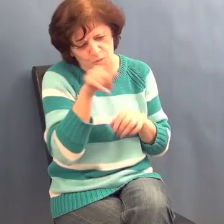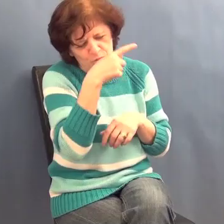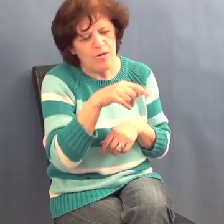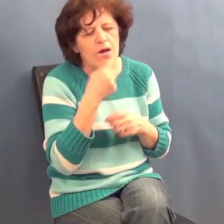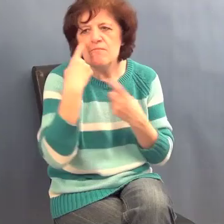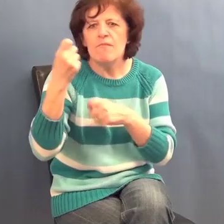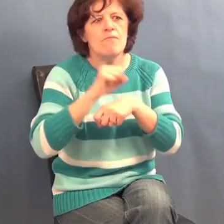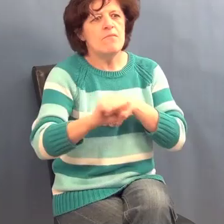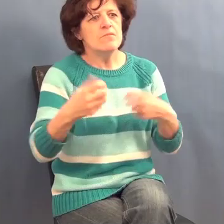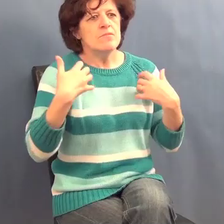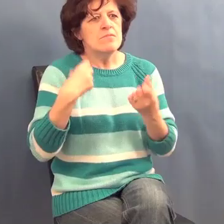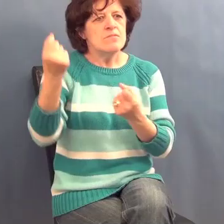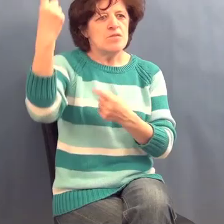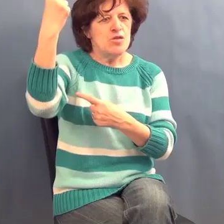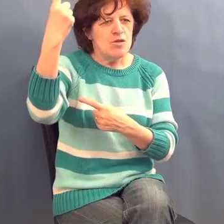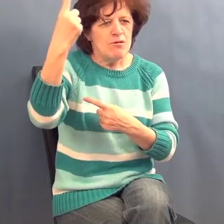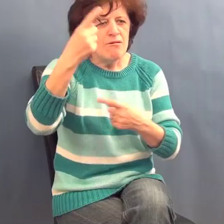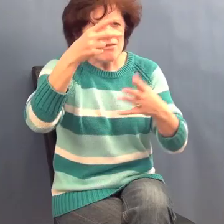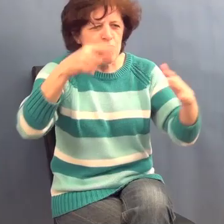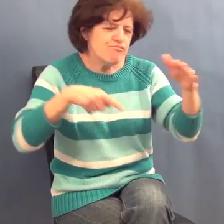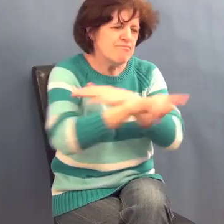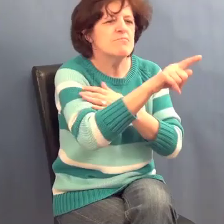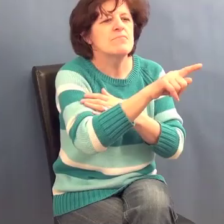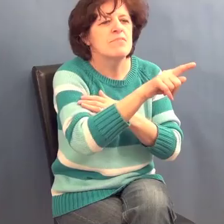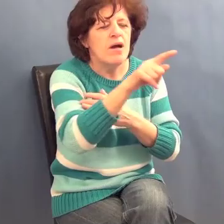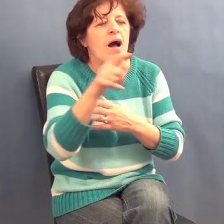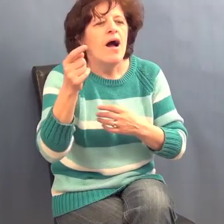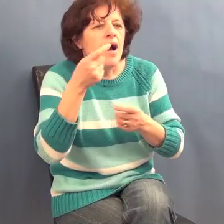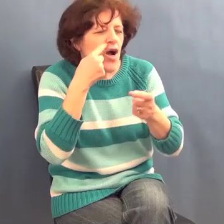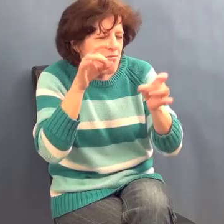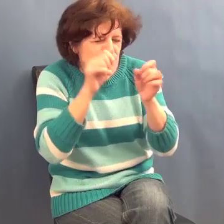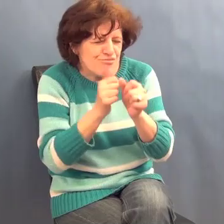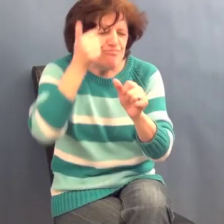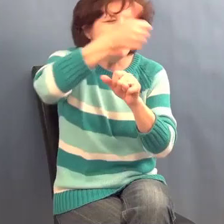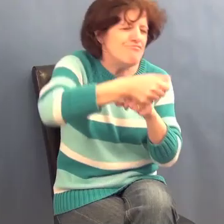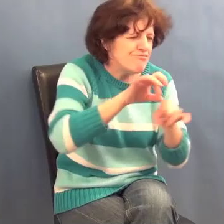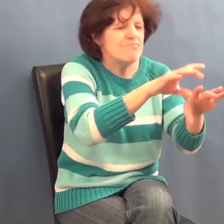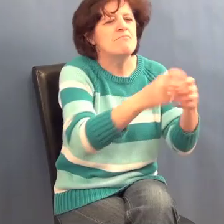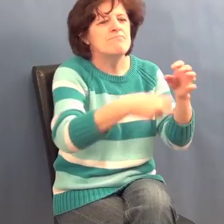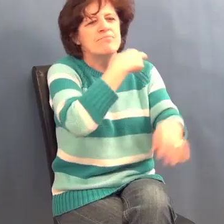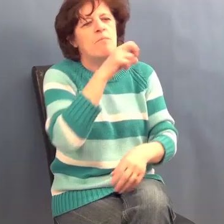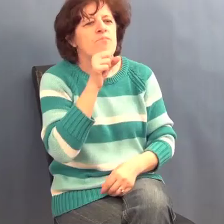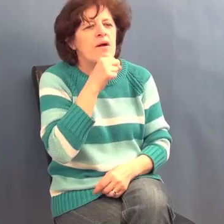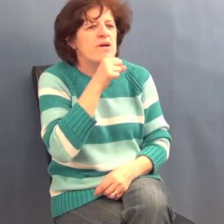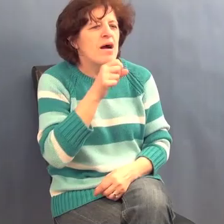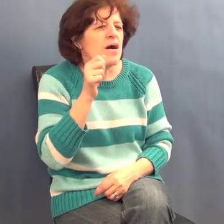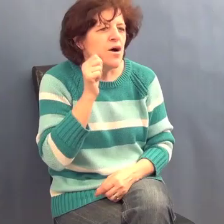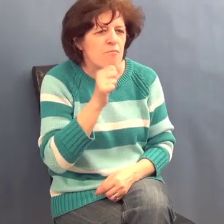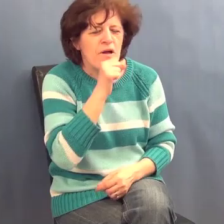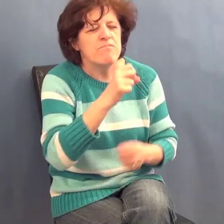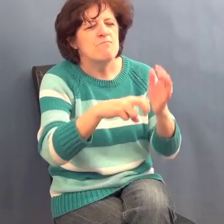Kurczak zauważył kota i uciekł z klatki. Poleciał do babci, a kot za nim. Ale babcia złapała kota i wyrzuciła.